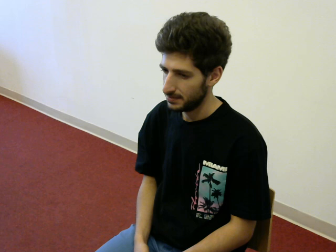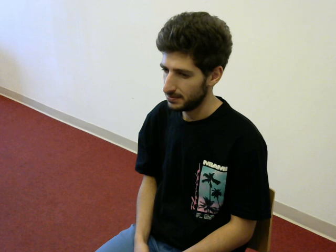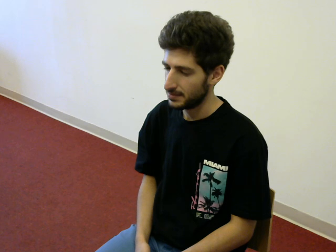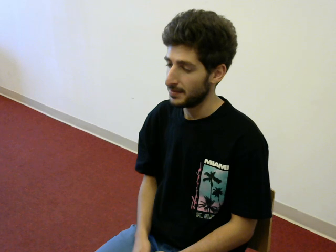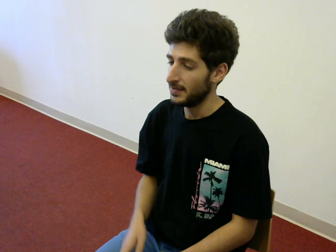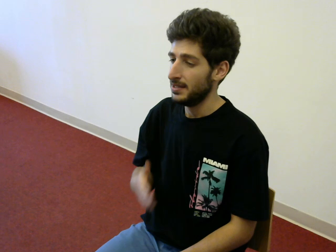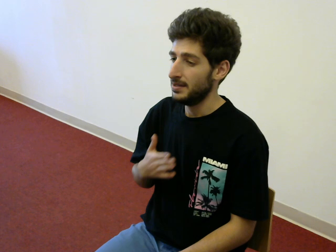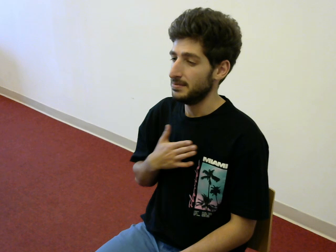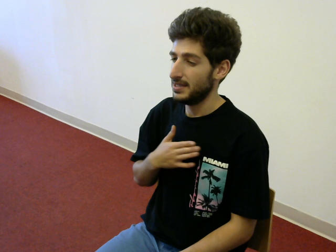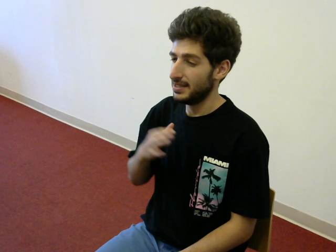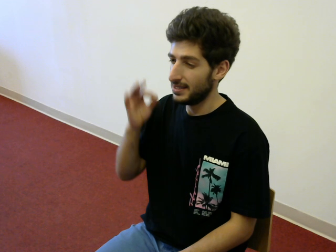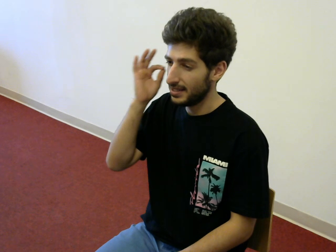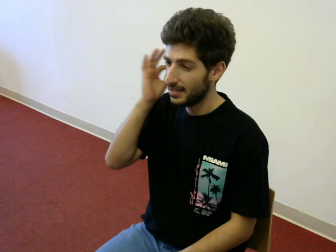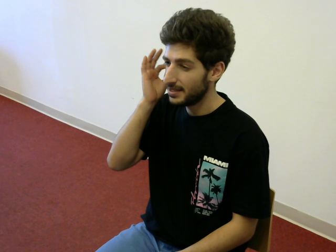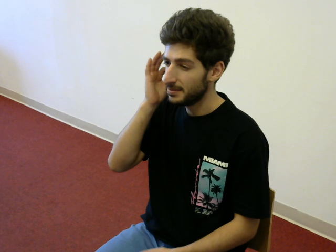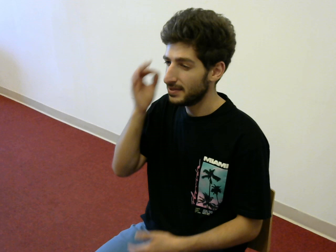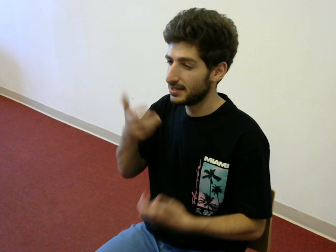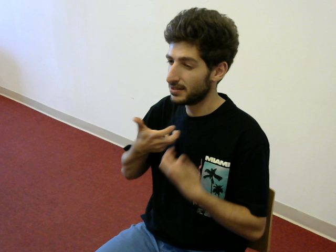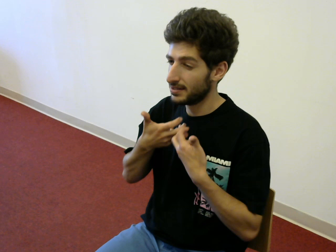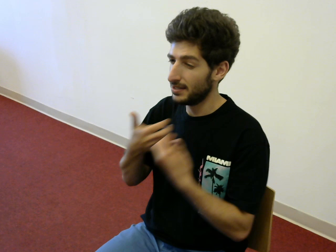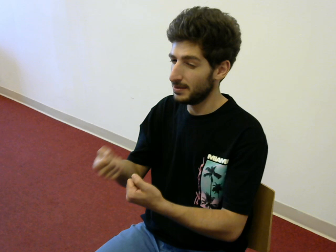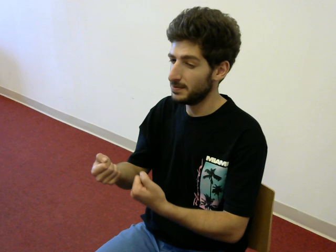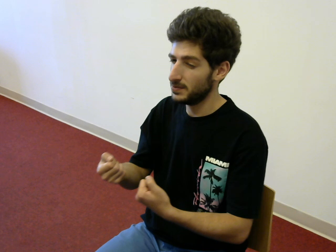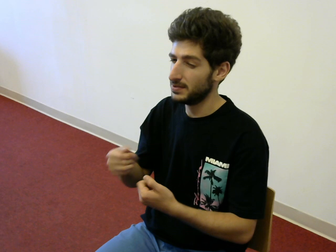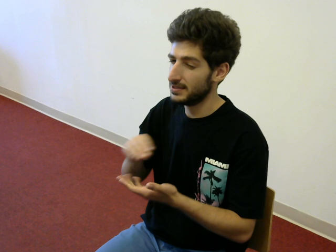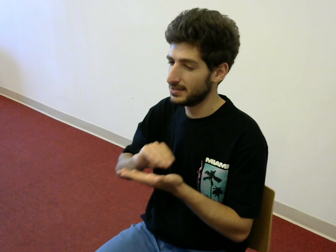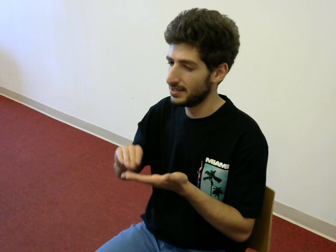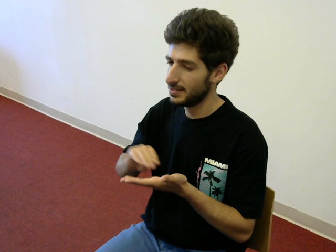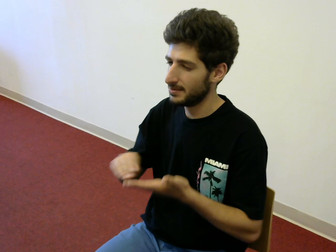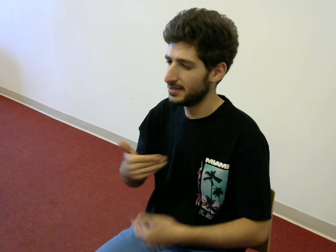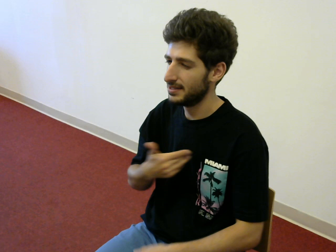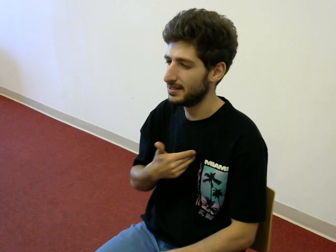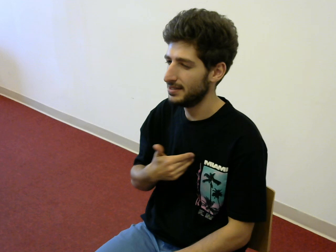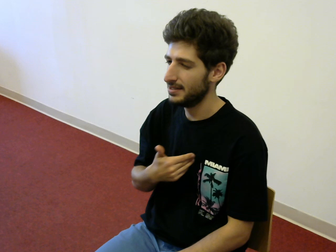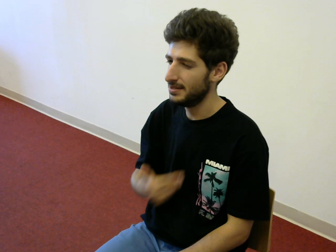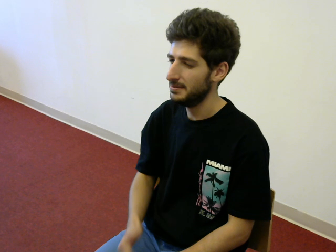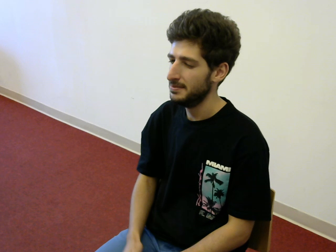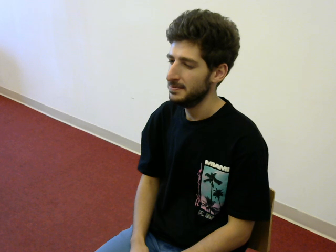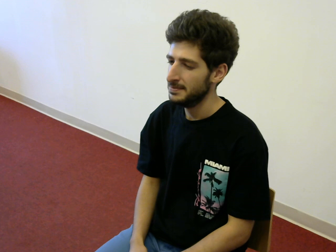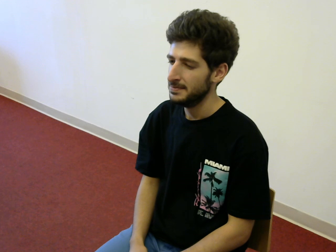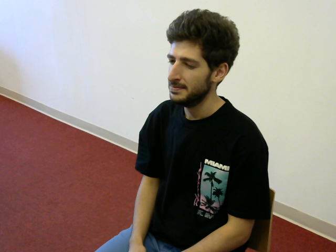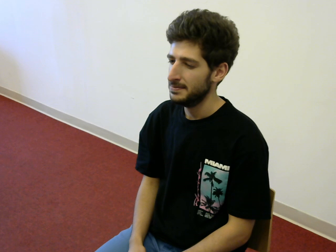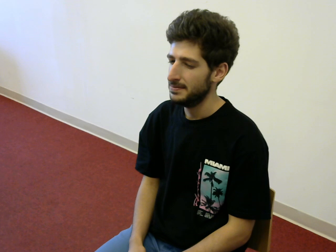Mən həkimin qəbuluna yazılmaq istəyirəm